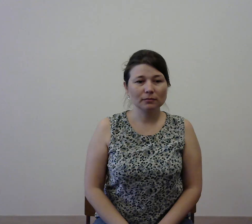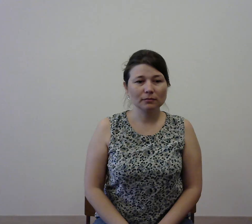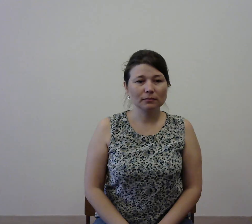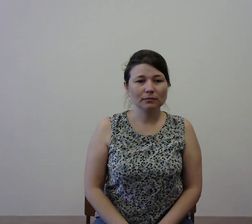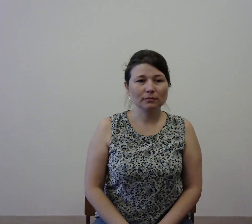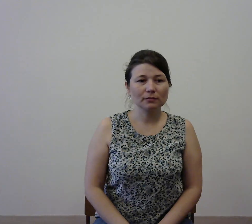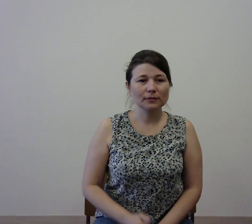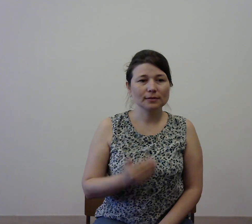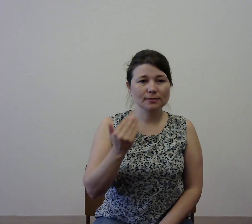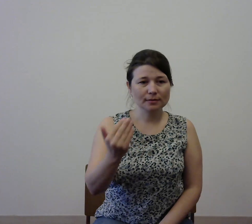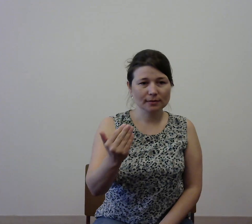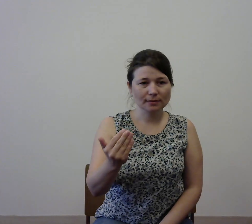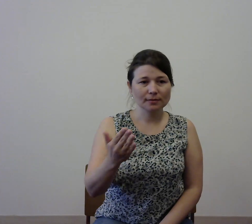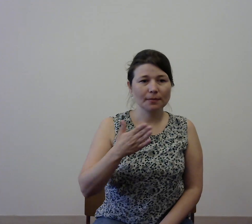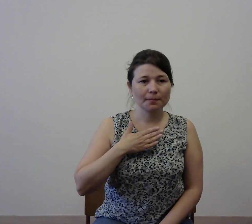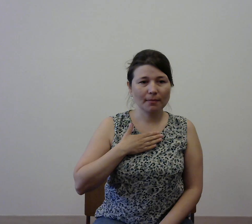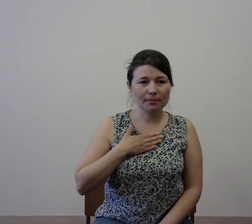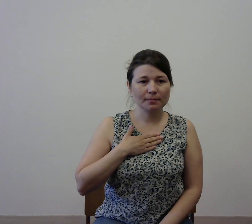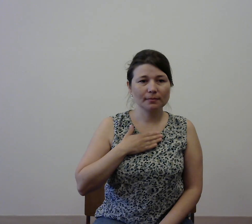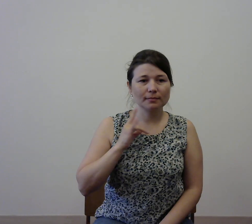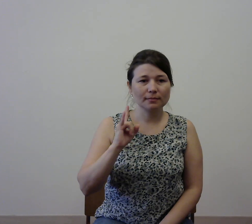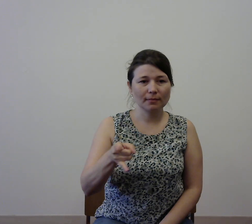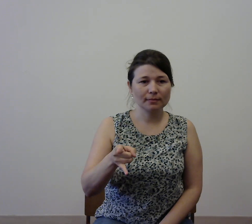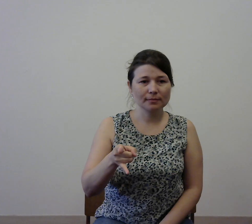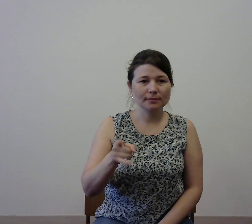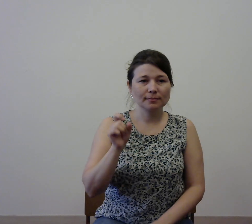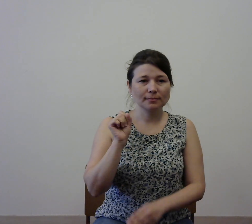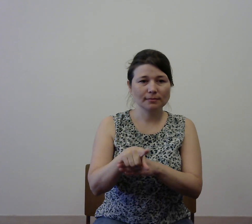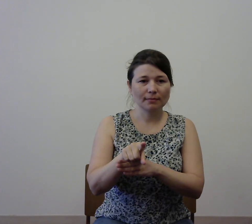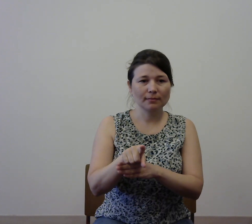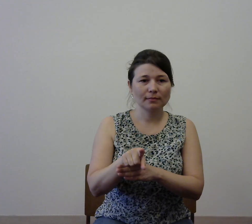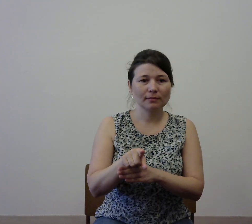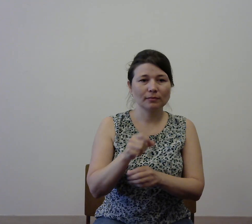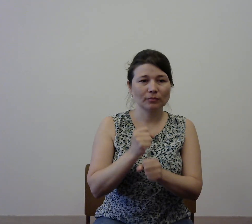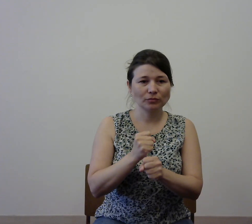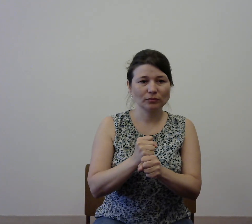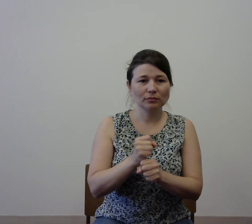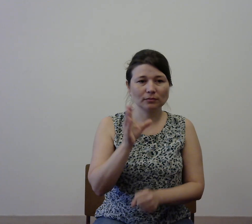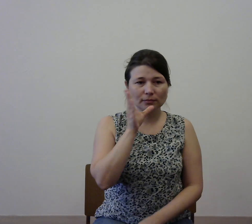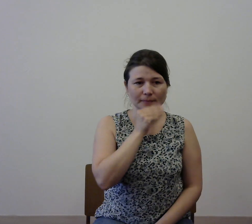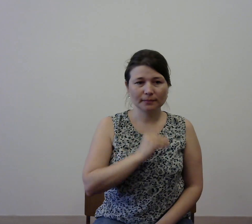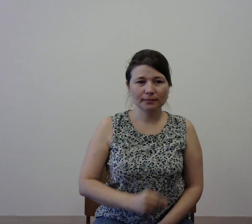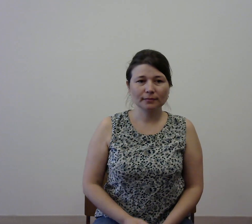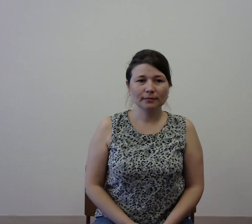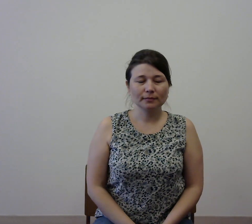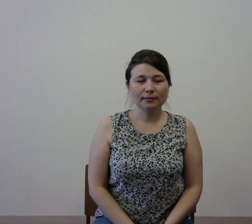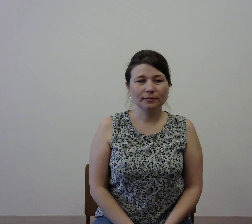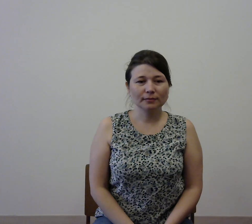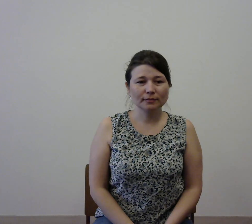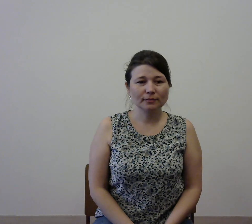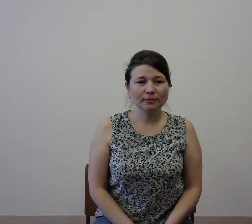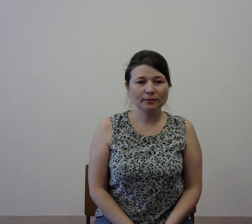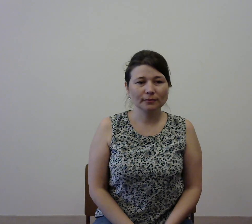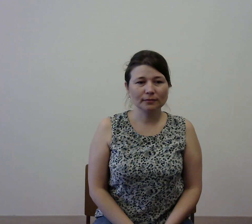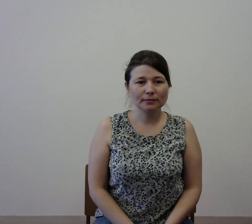Siz mənə taksi sifariş edə bilərsinizmi?